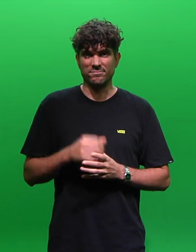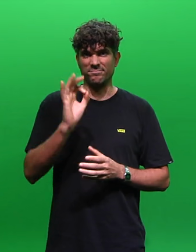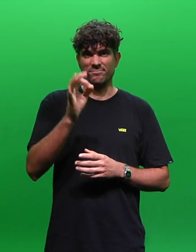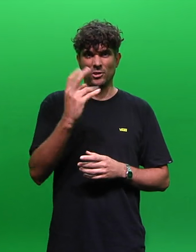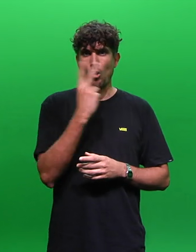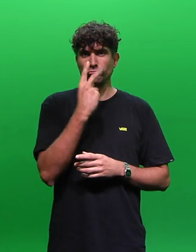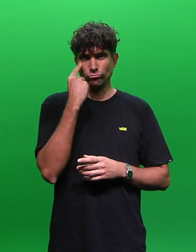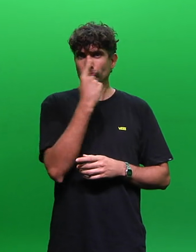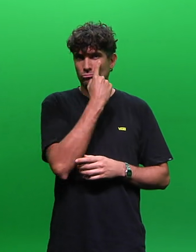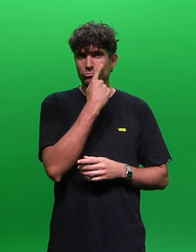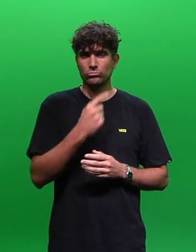Sí, als dos ulls.